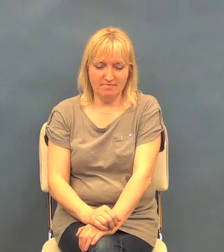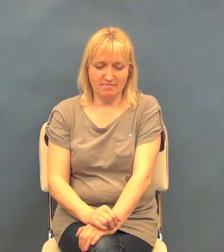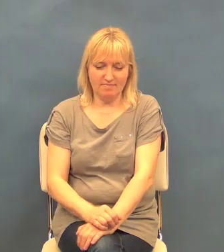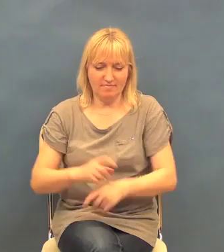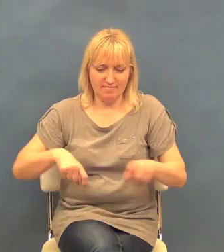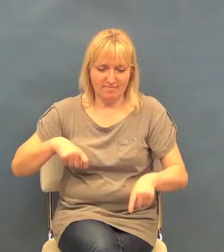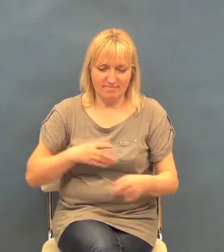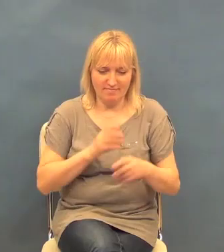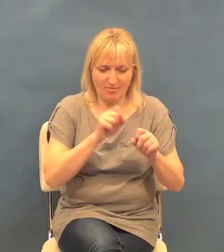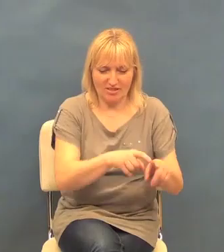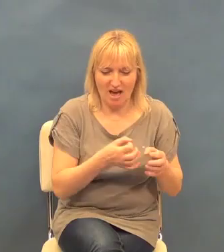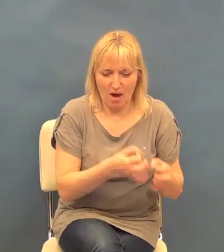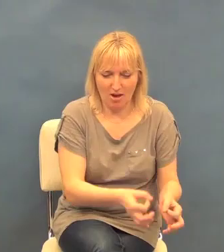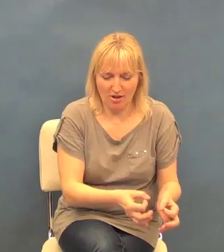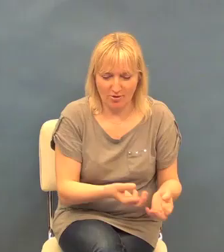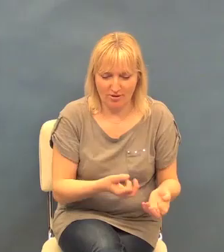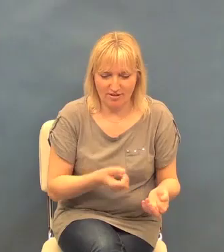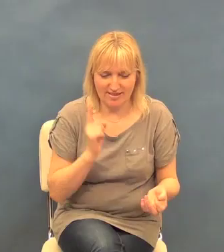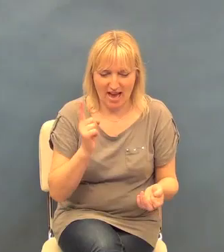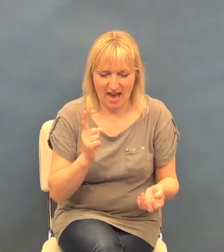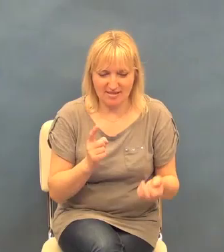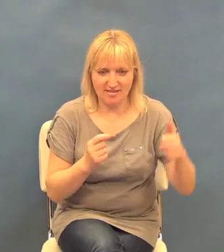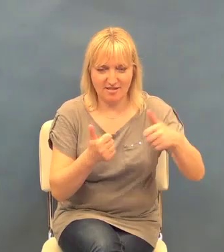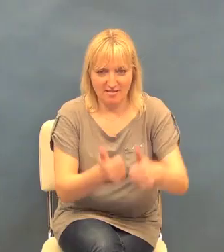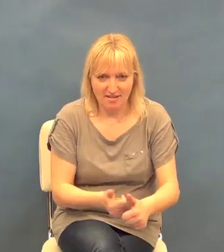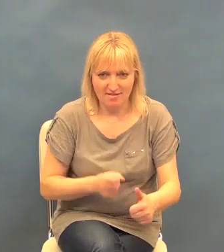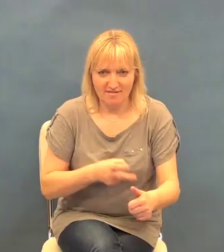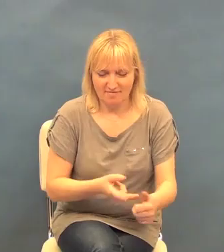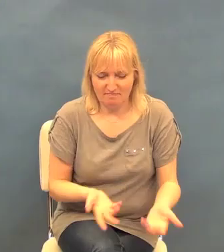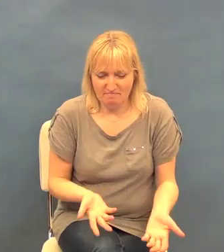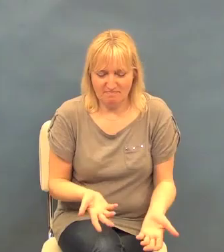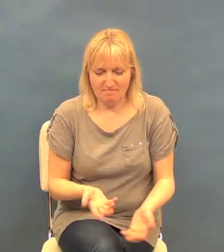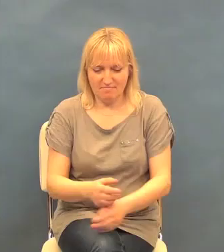Zakaz szybkiego wsiadania do samochodu, zakaz stania obok drzwi? Nie wiem...